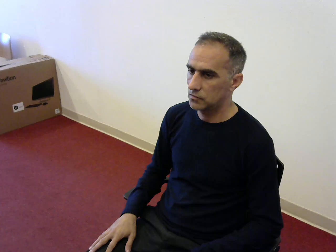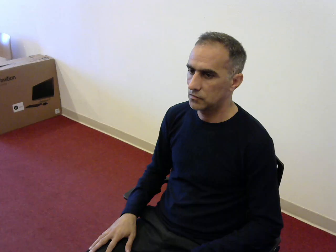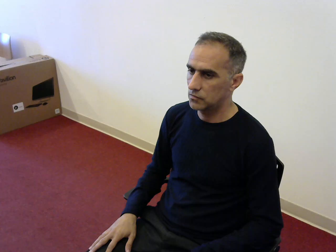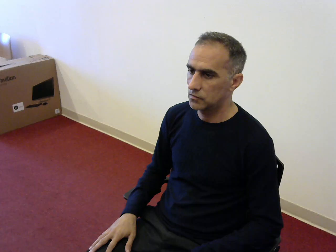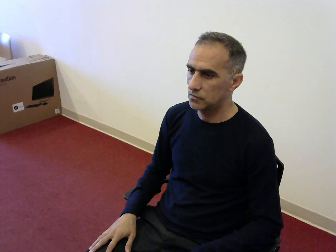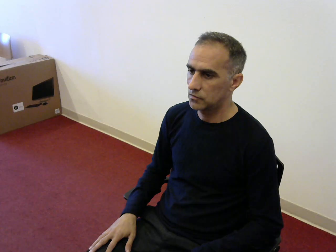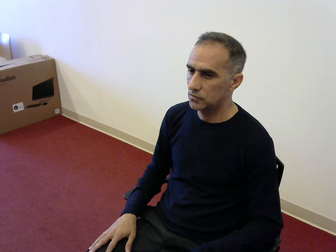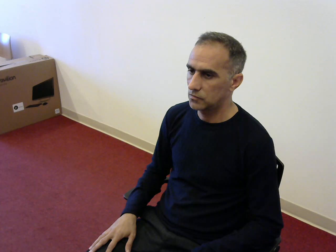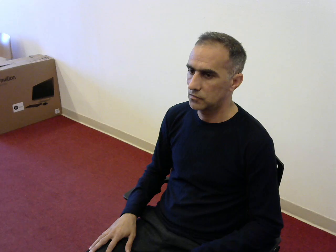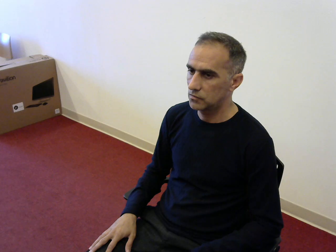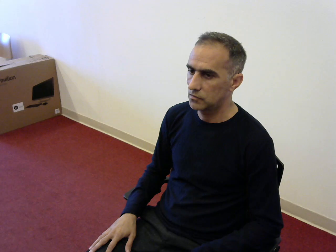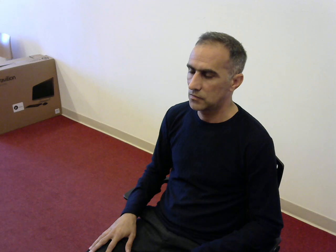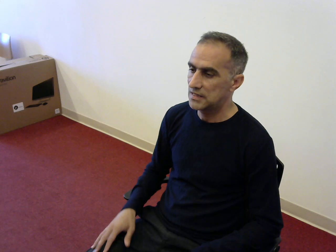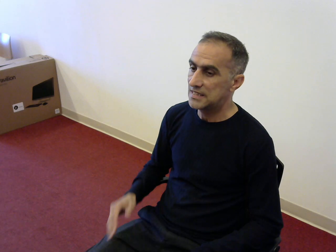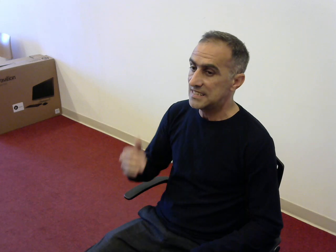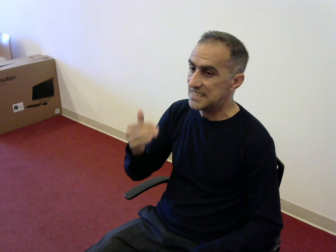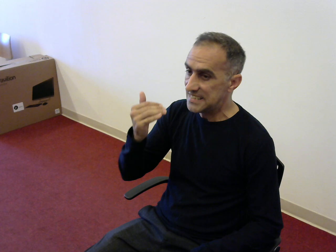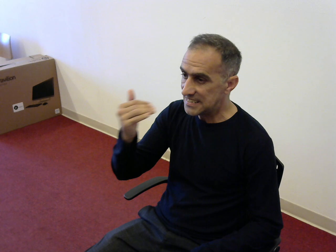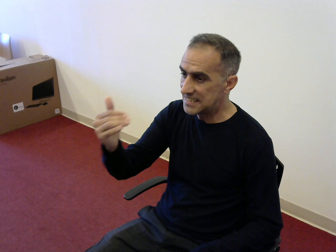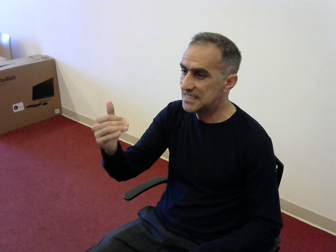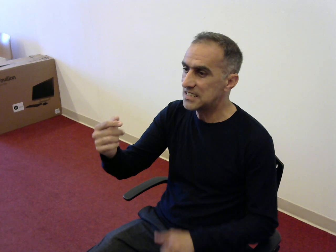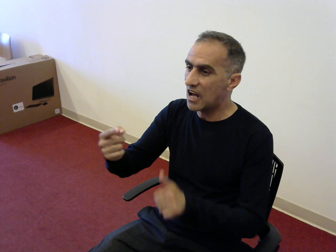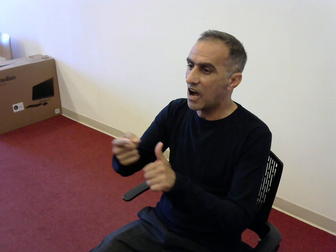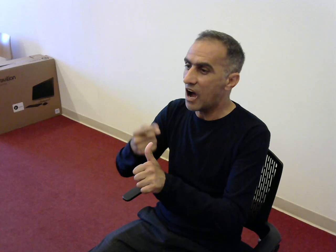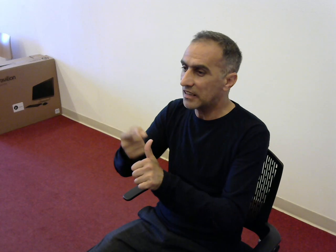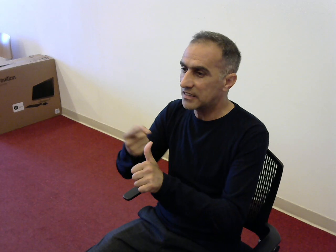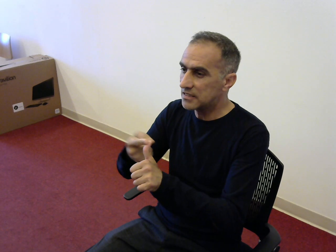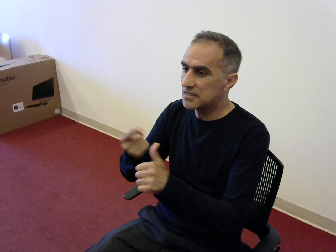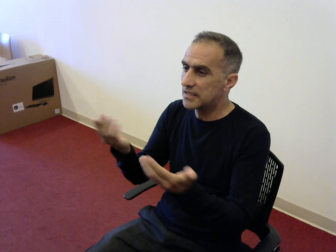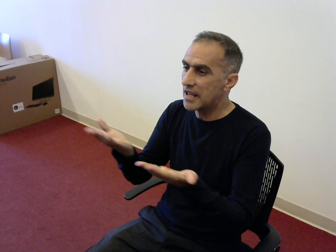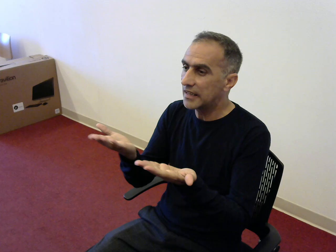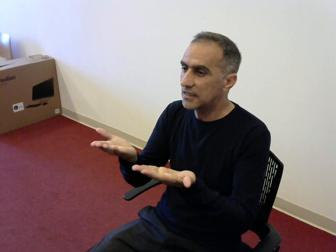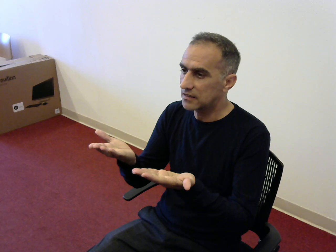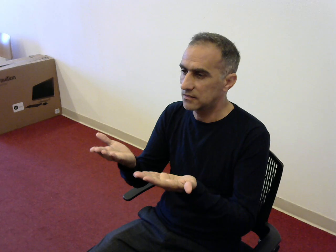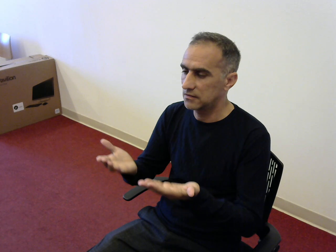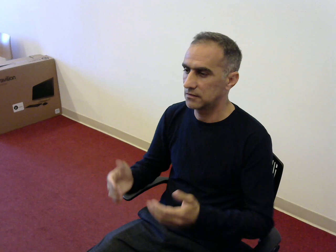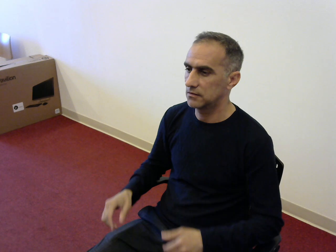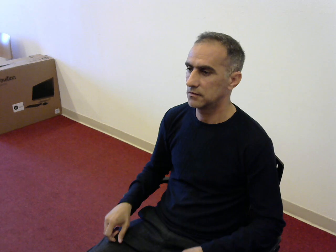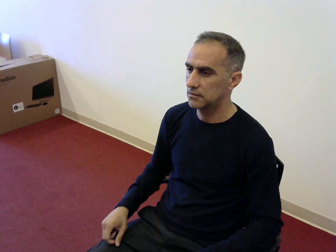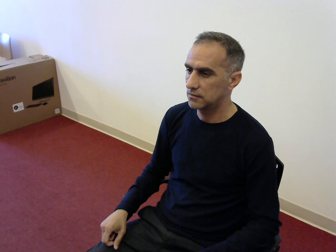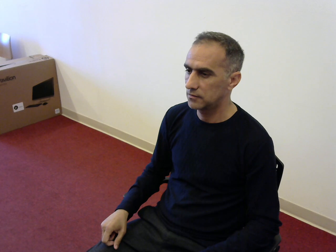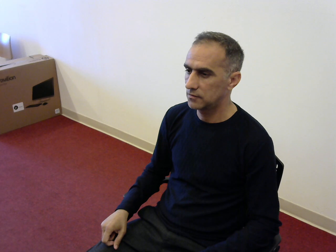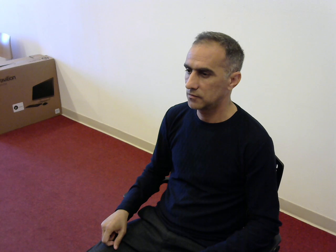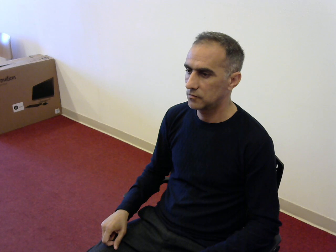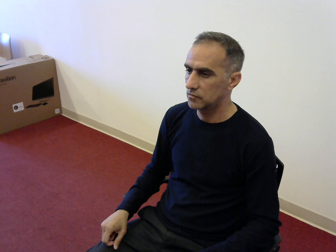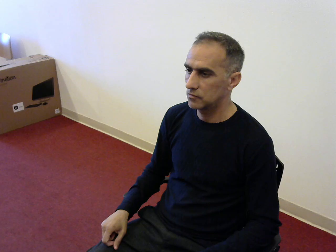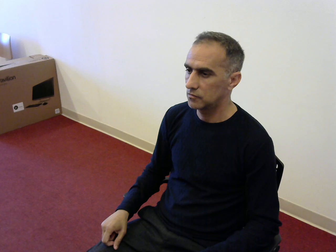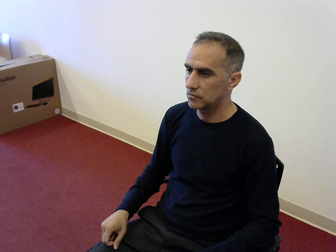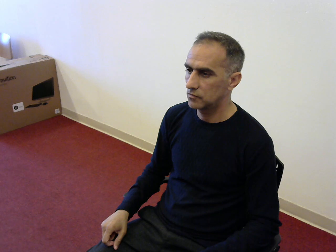Sizin adınız nədir?